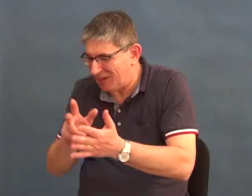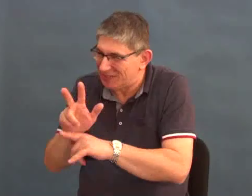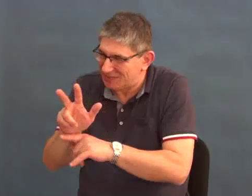Trzynaście.